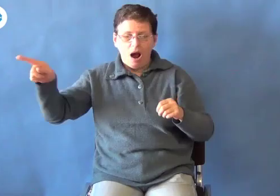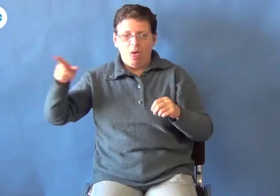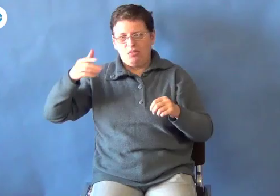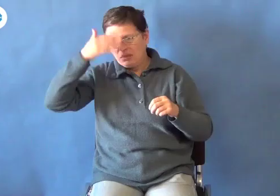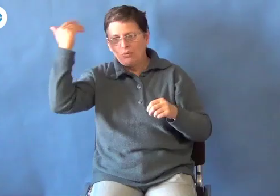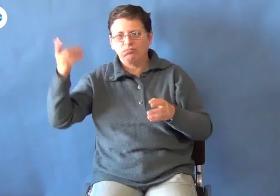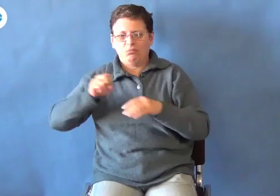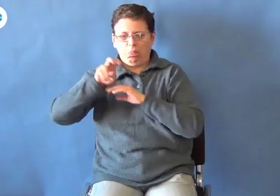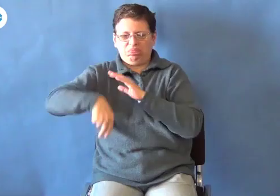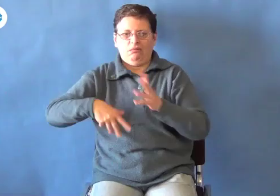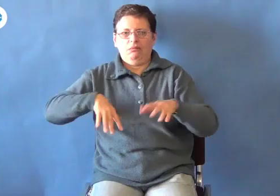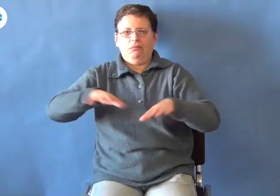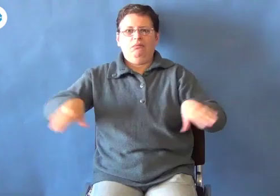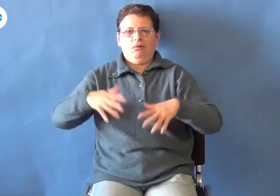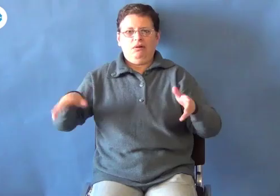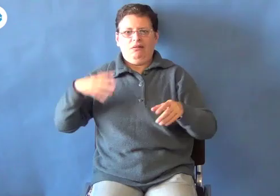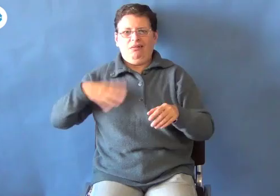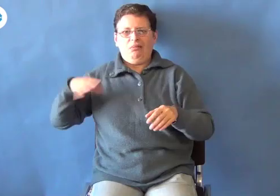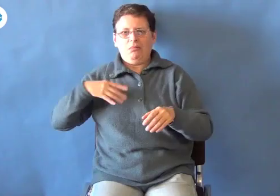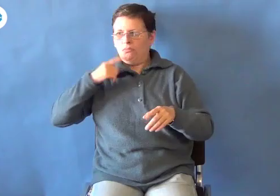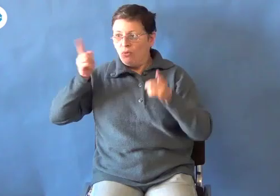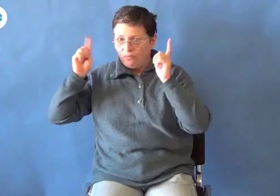Ktoś mógłby się utopić, nie wiedząc.